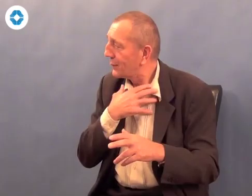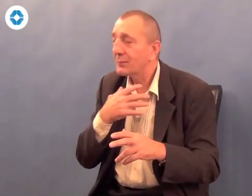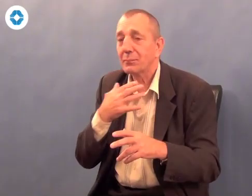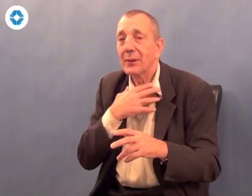Pies.